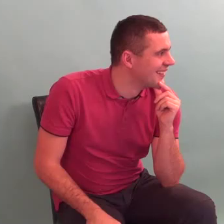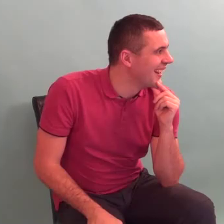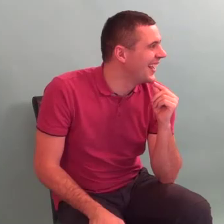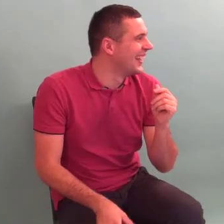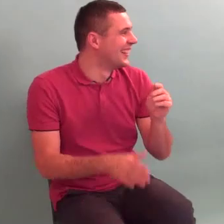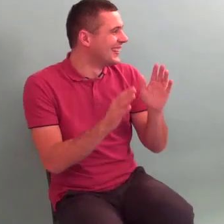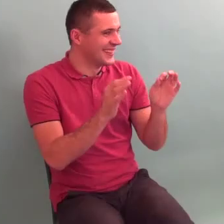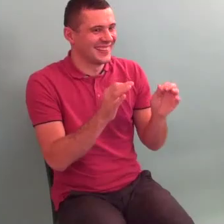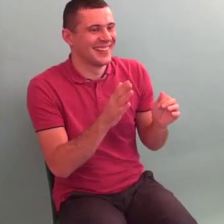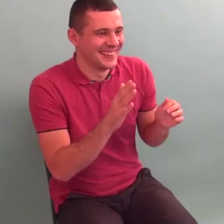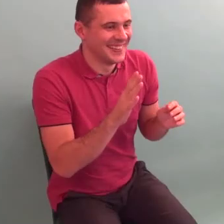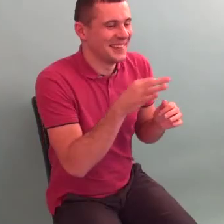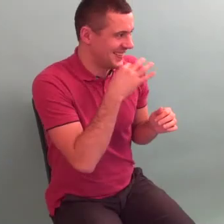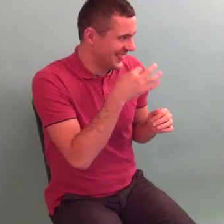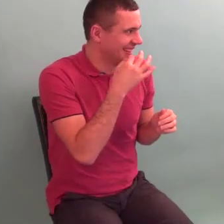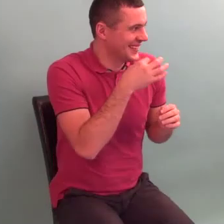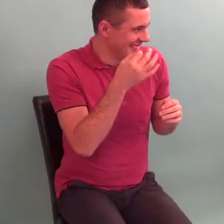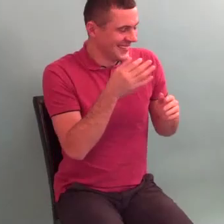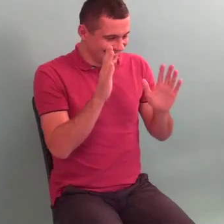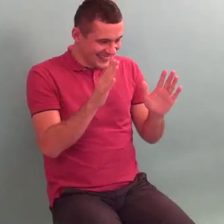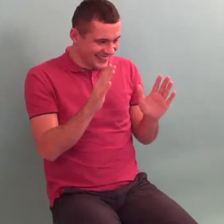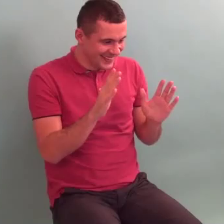Dobrze, dobrze... Poprawię.